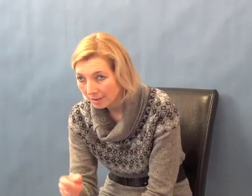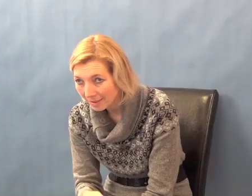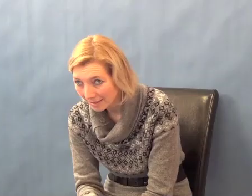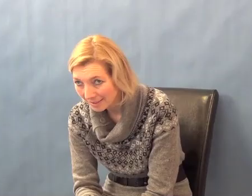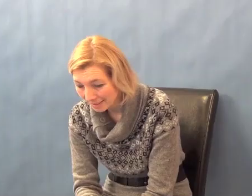Tak.